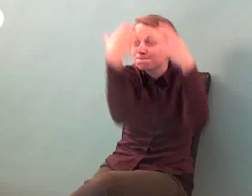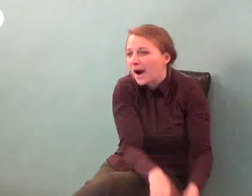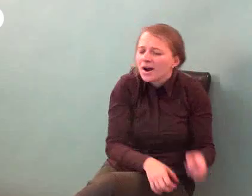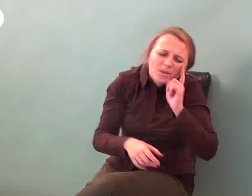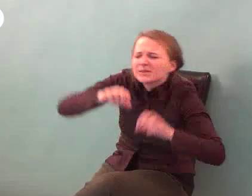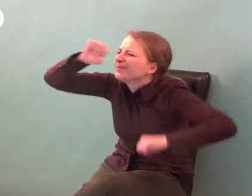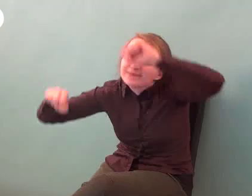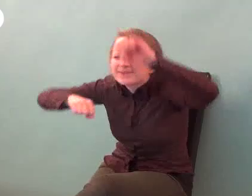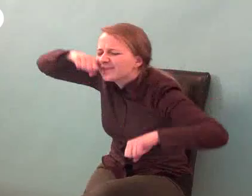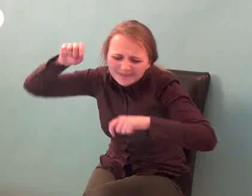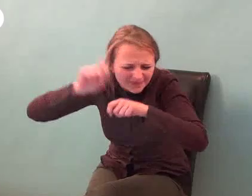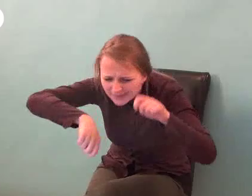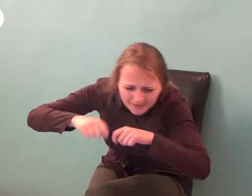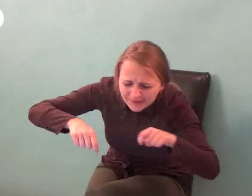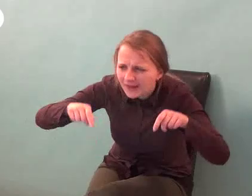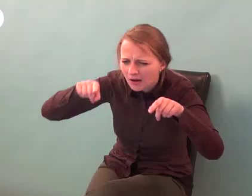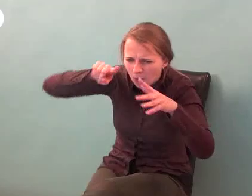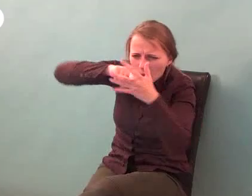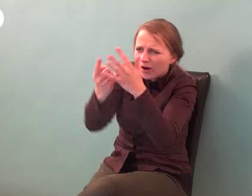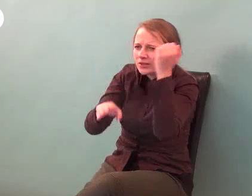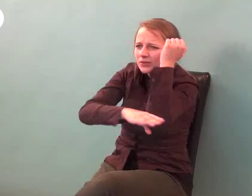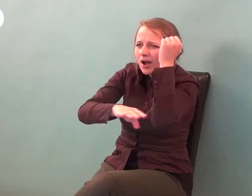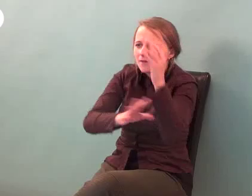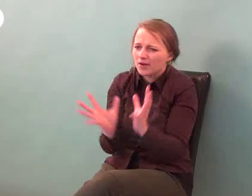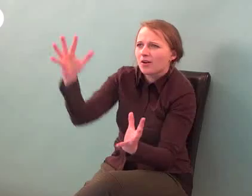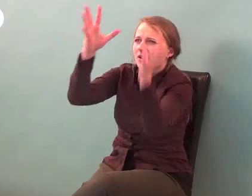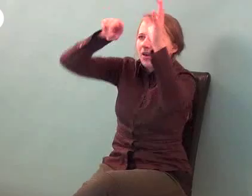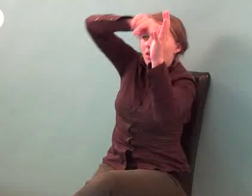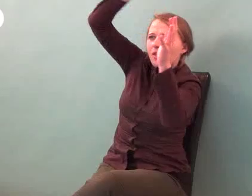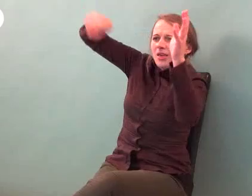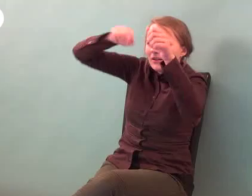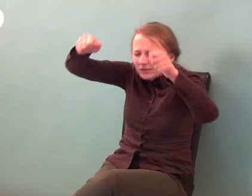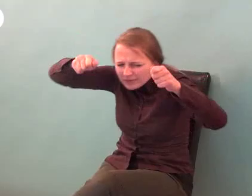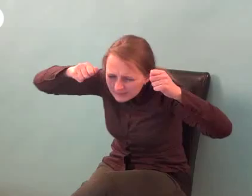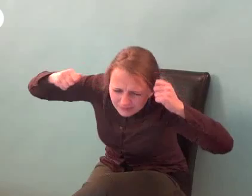Chłopiec wspina się na drzewo, żeby zajrzeć do dziupli.